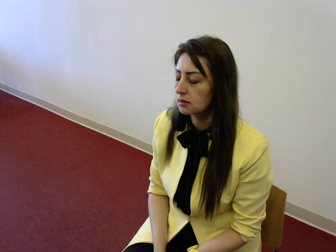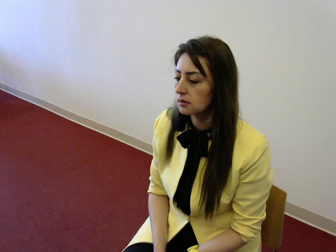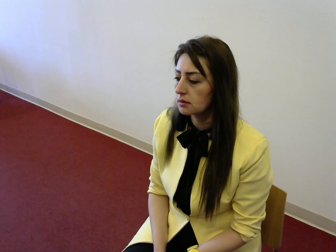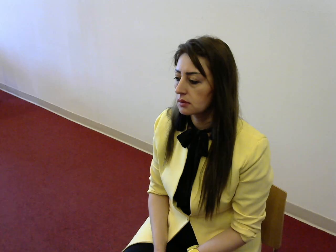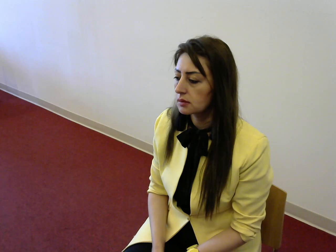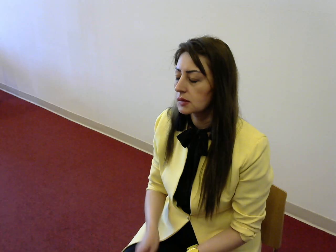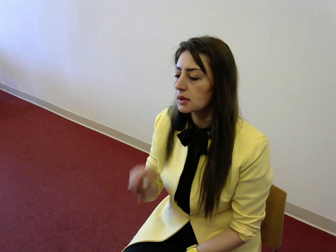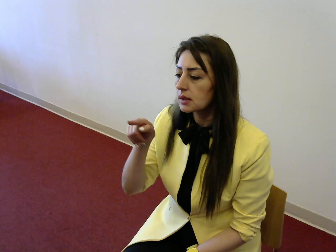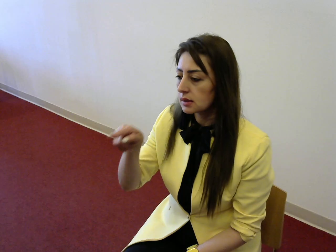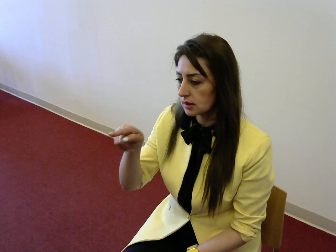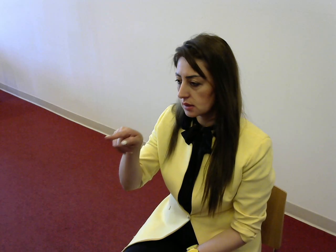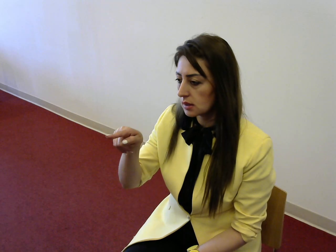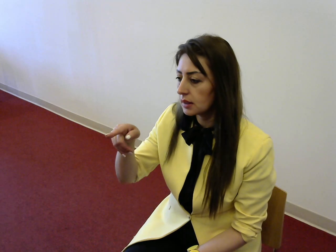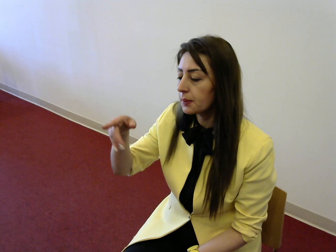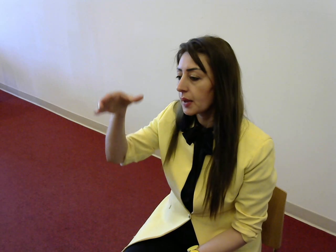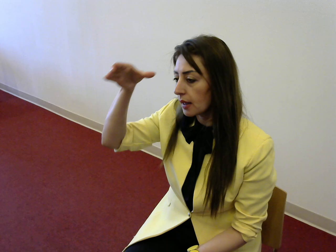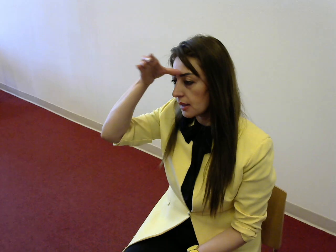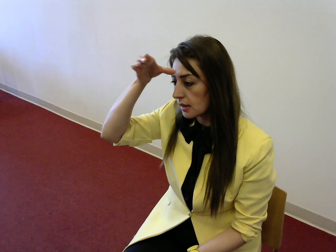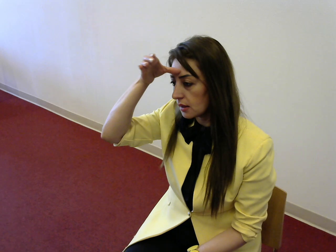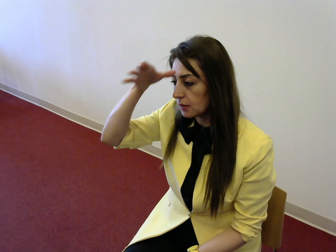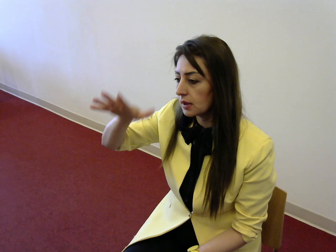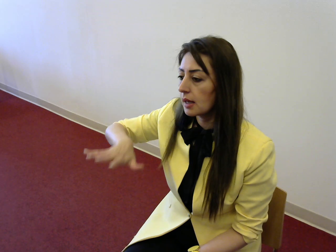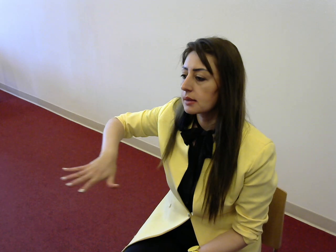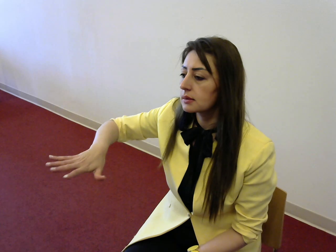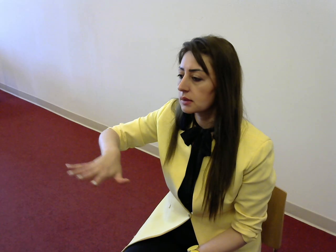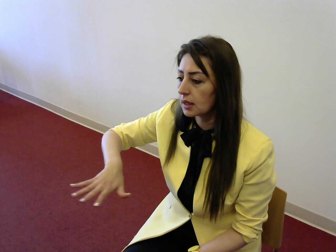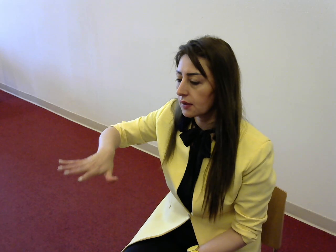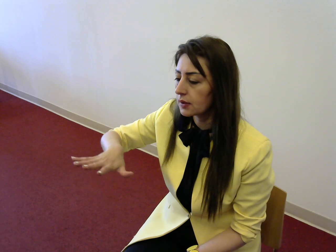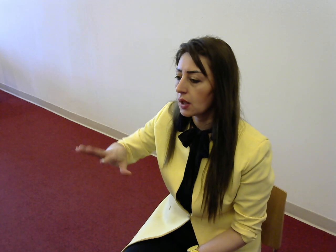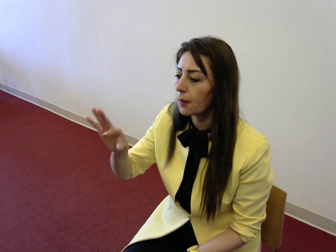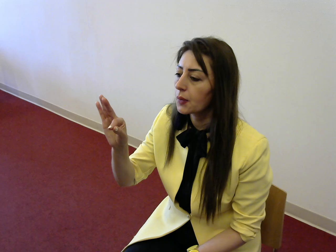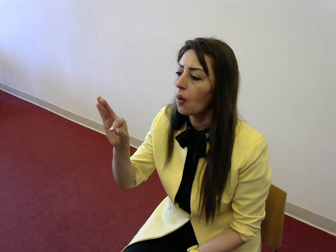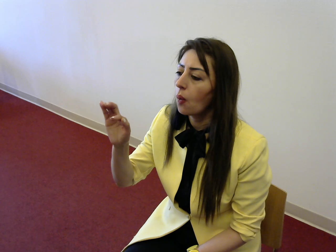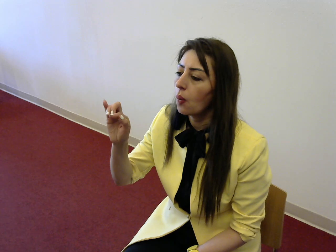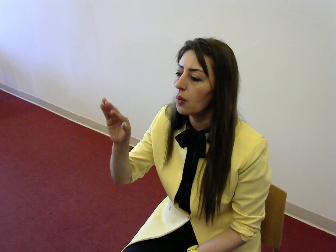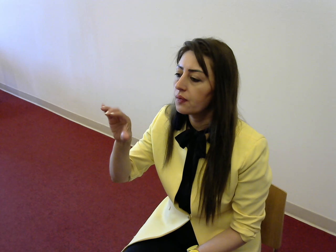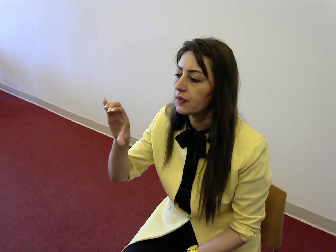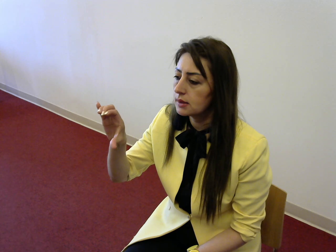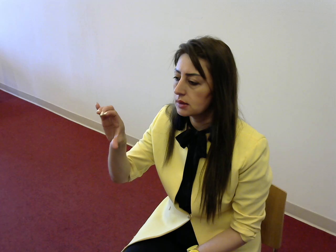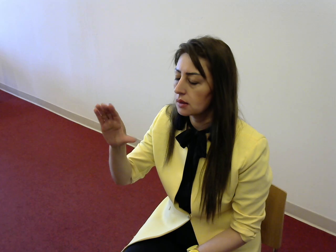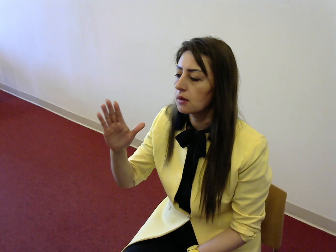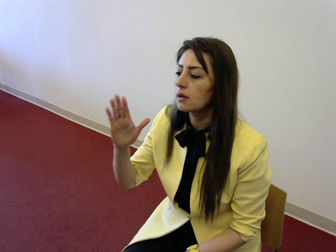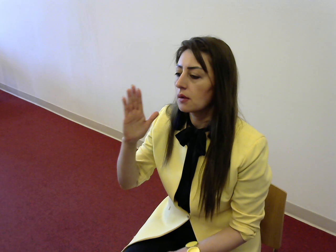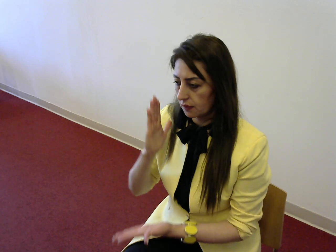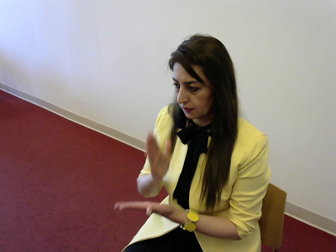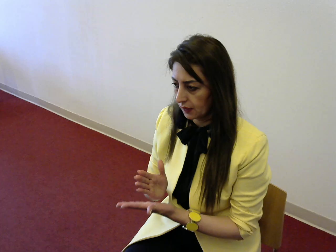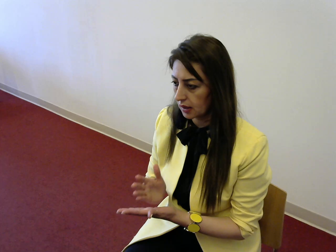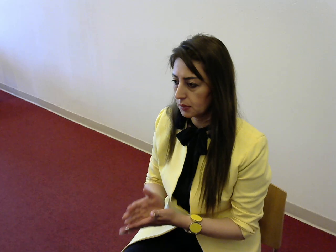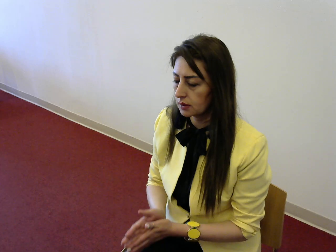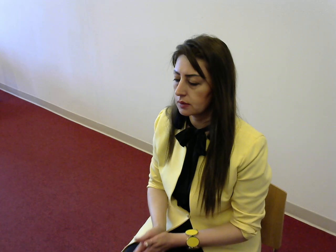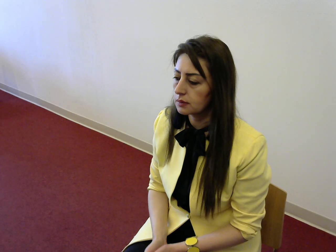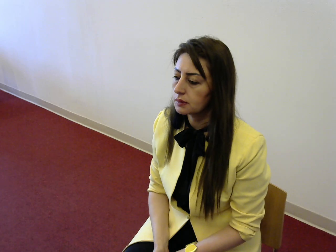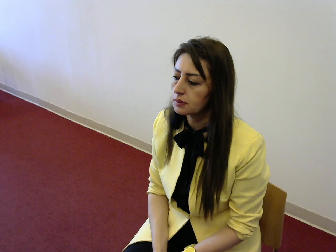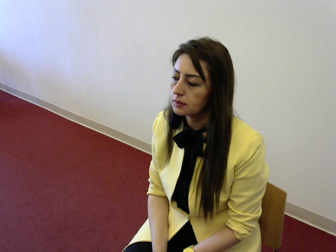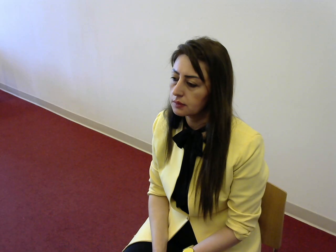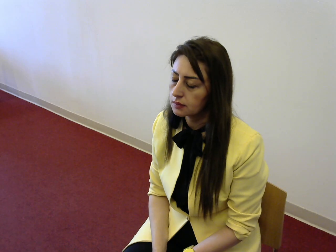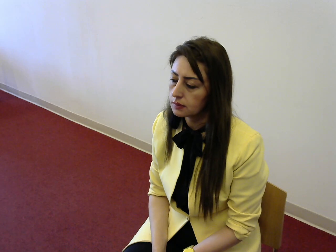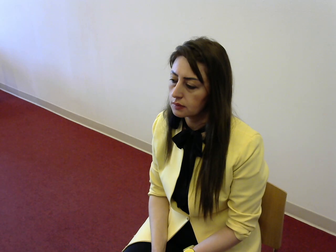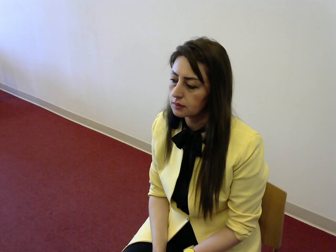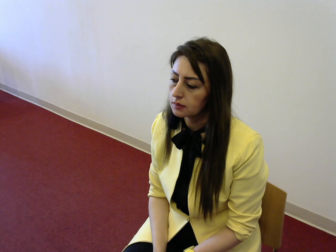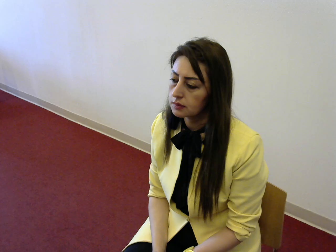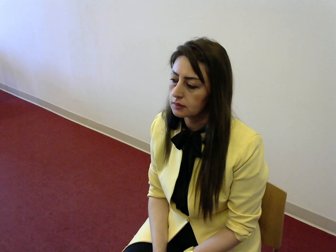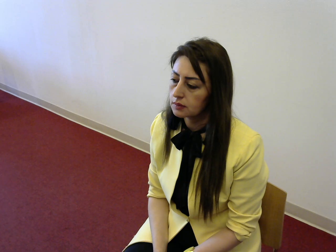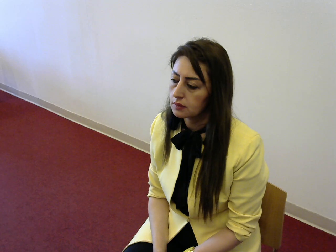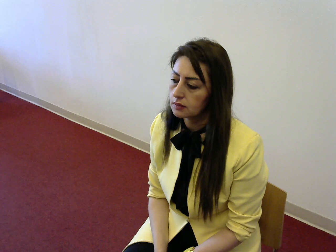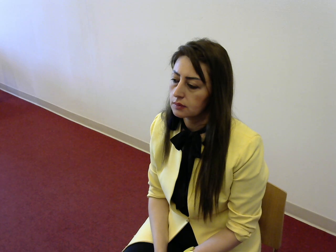Sizin Elmlər Akademiyası tərəfdə ofisiniz varmı?